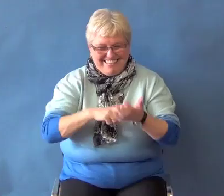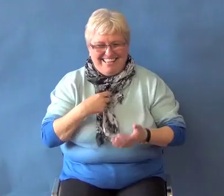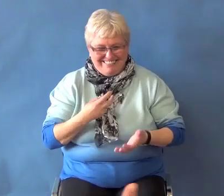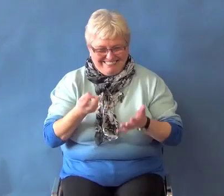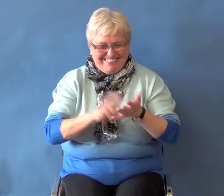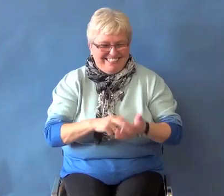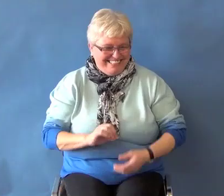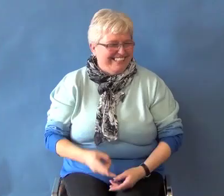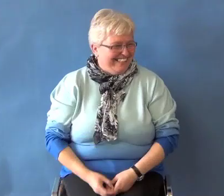Wstać, wstać.